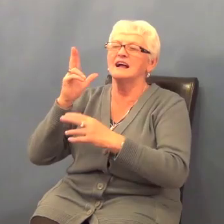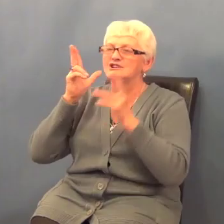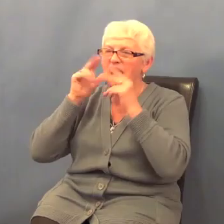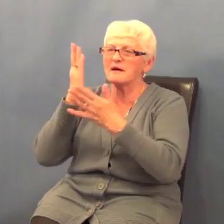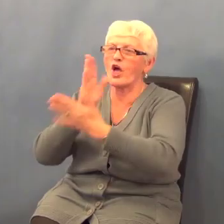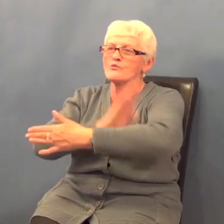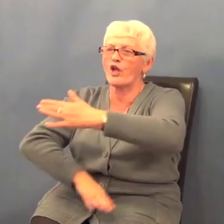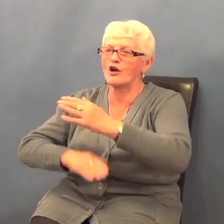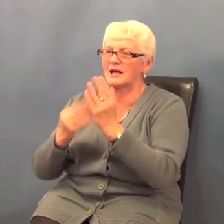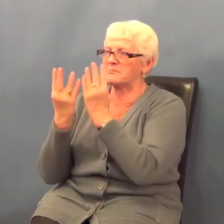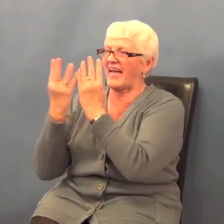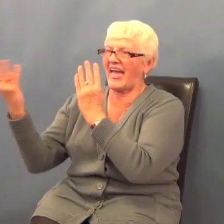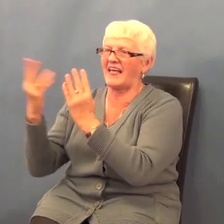Żaba urodziła dużo małych żabek.